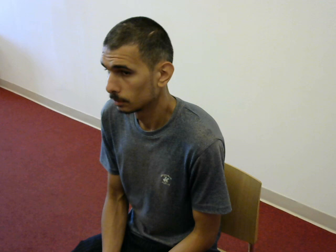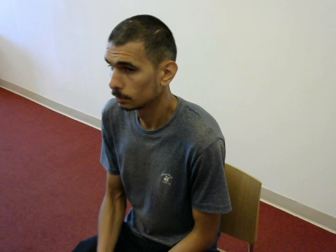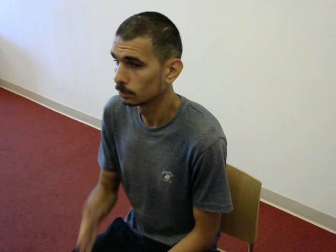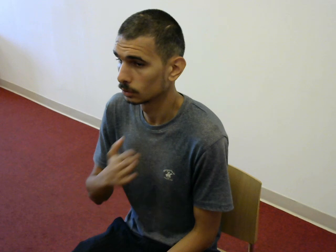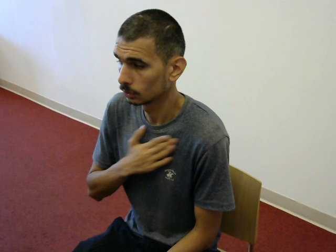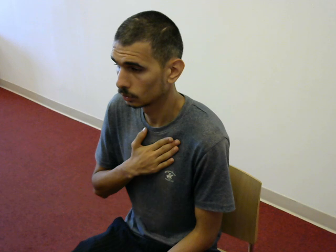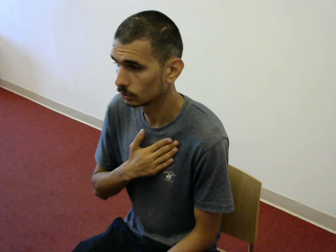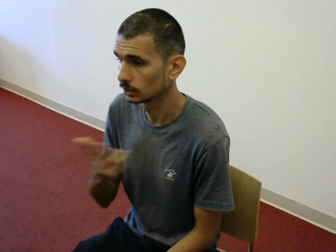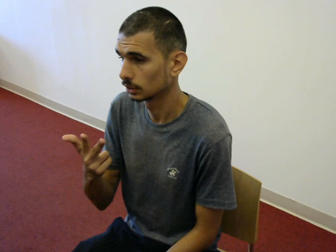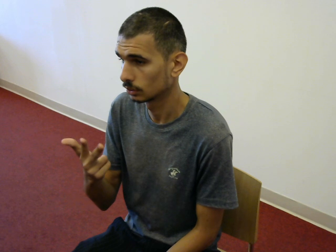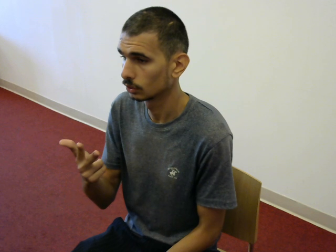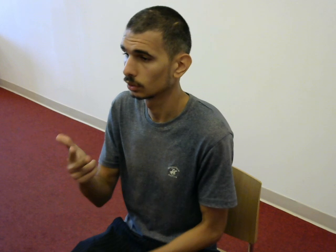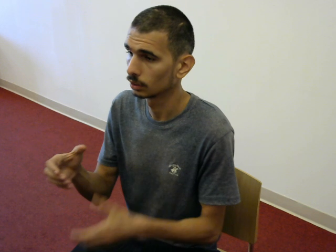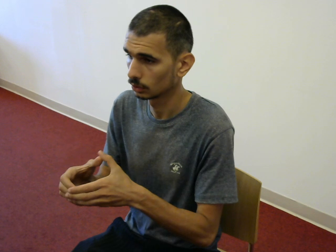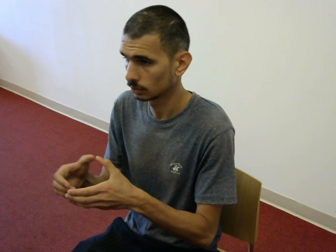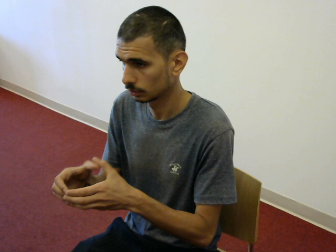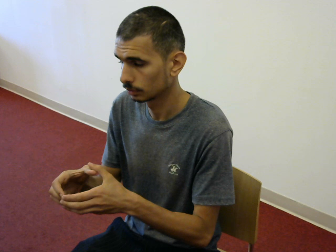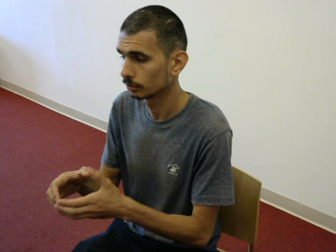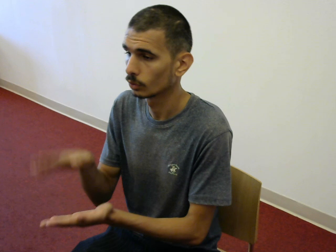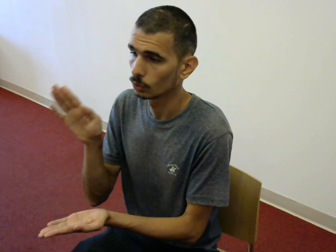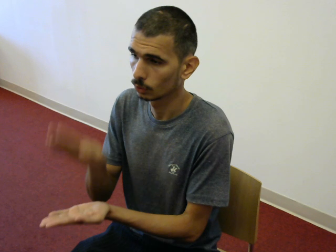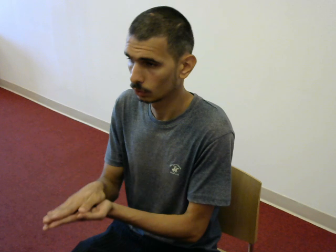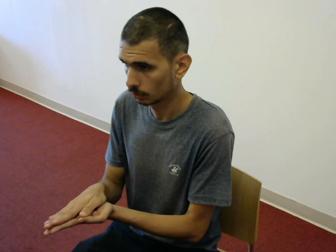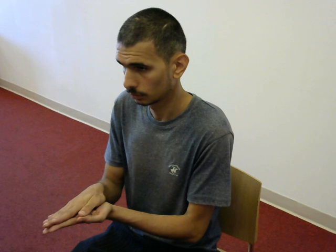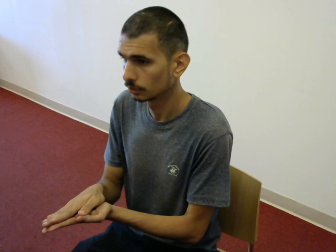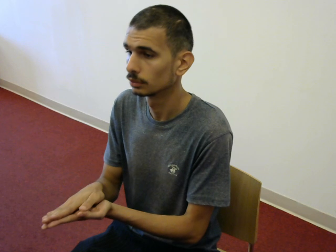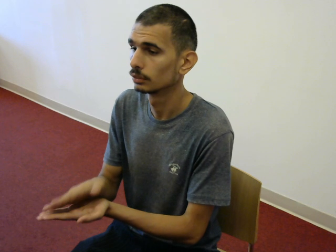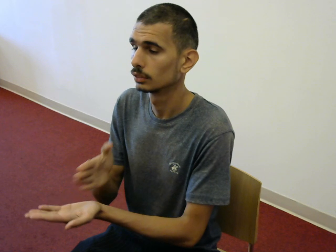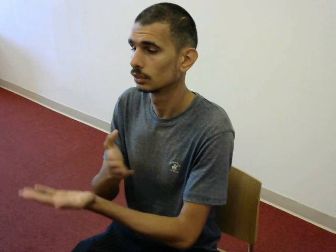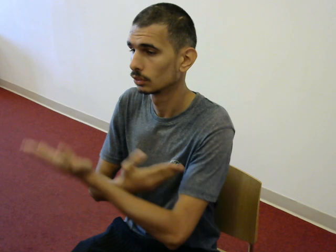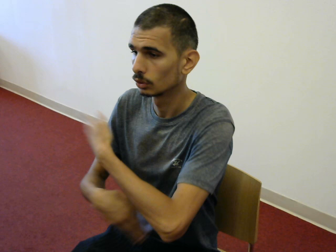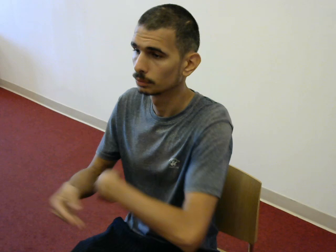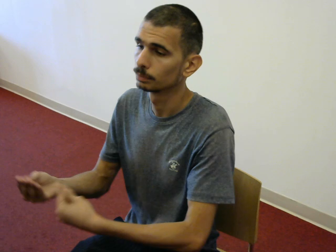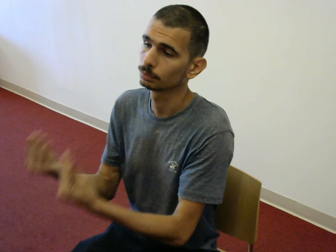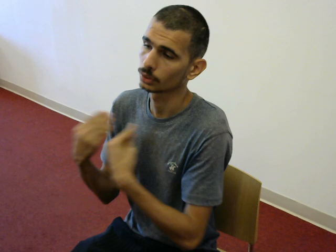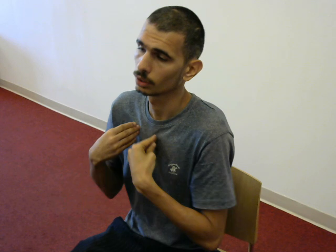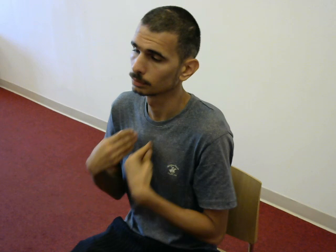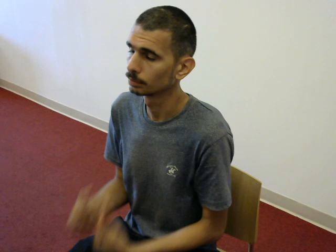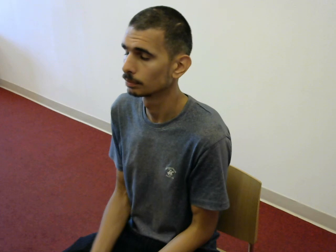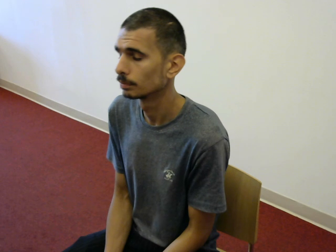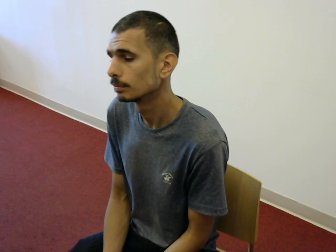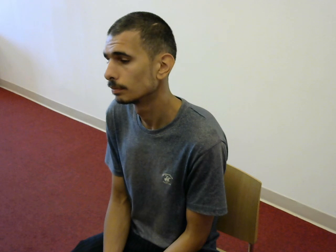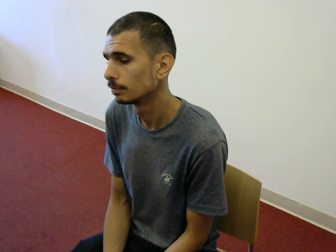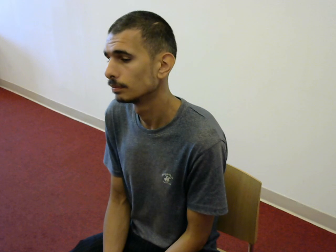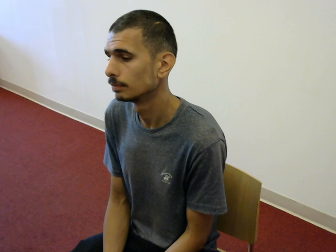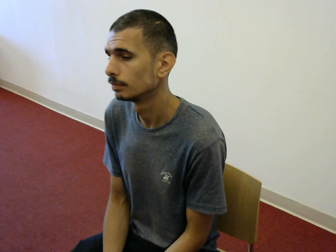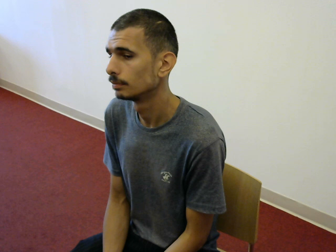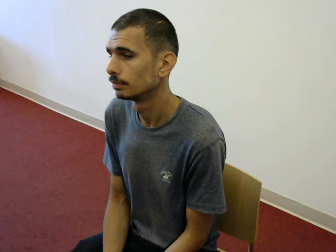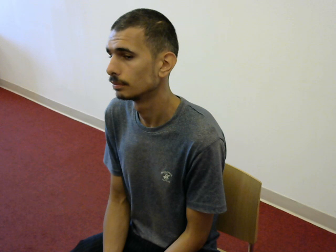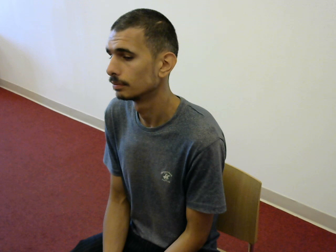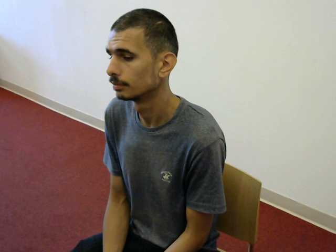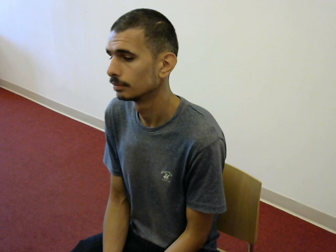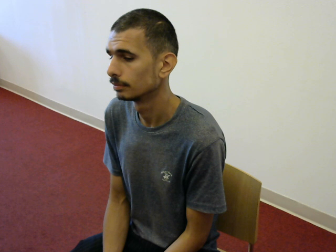Mənə III dərəcə müddətsiz əlillik verilib